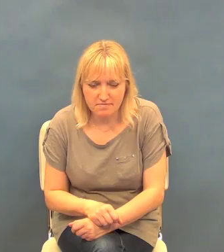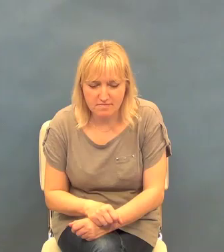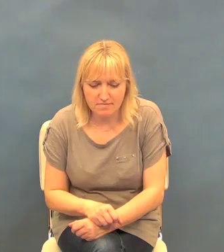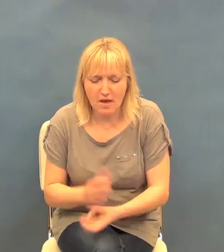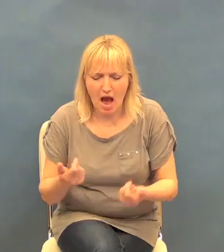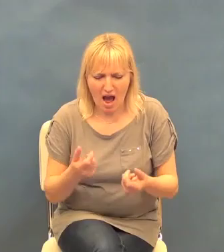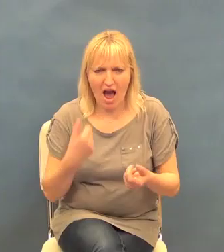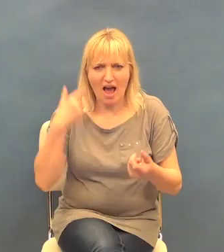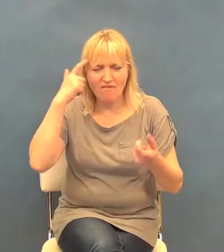A. ja wiem...